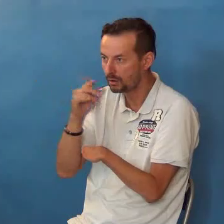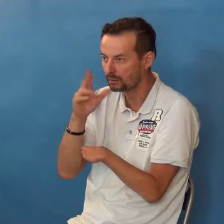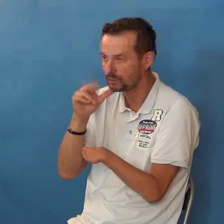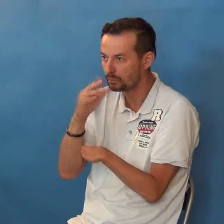Nie ma.